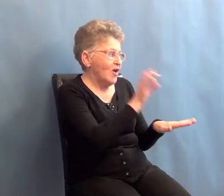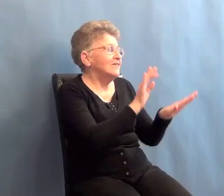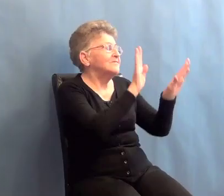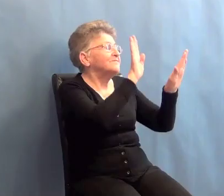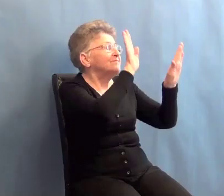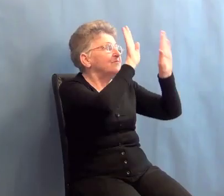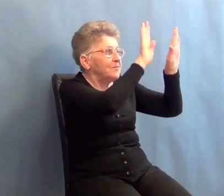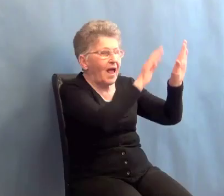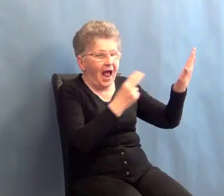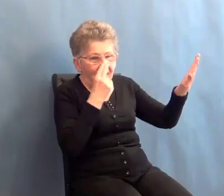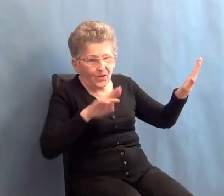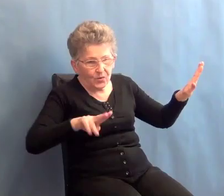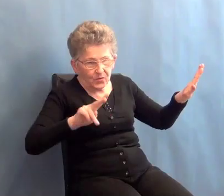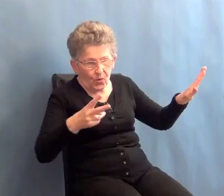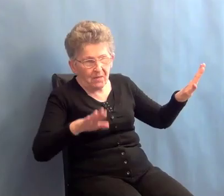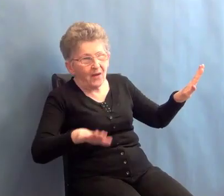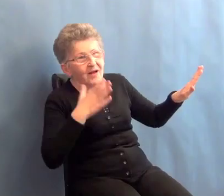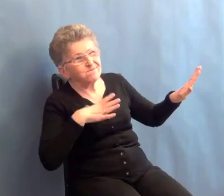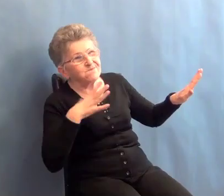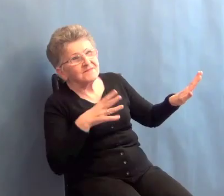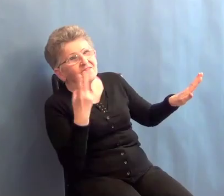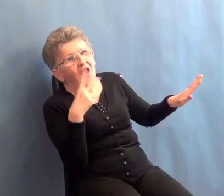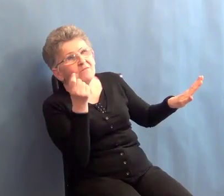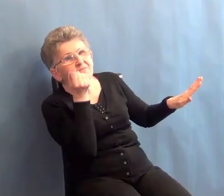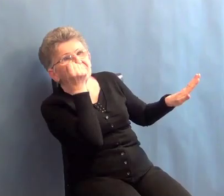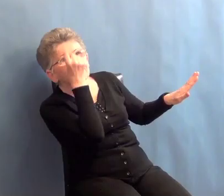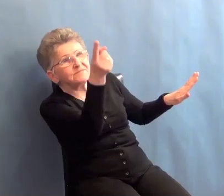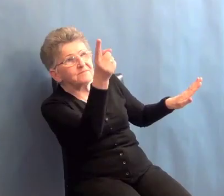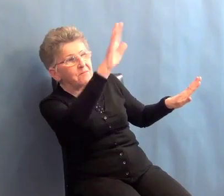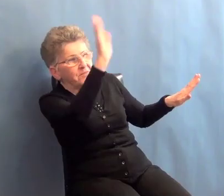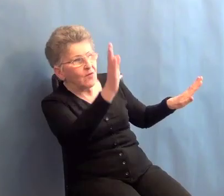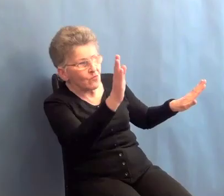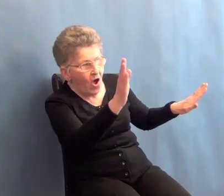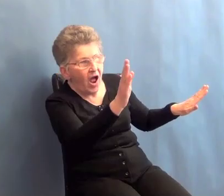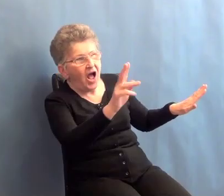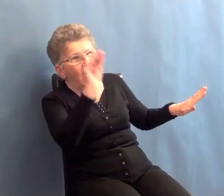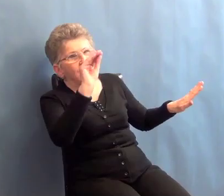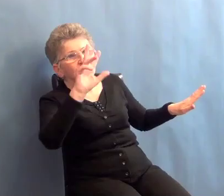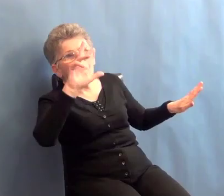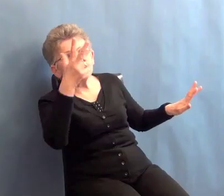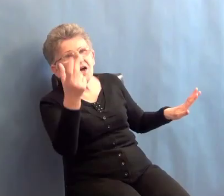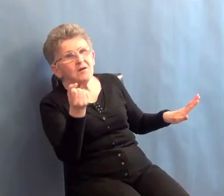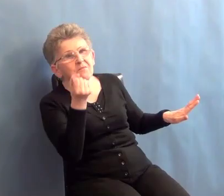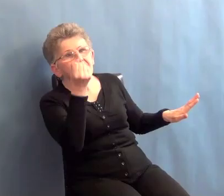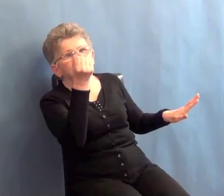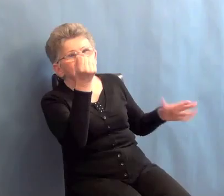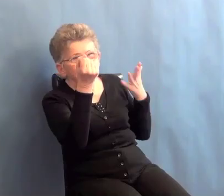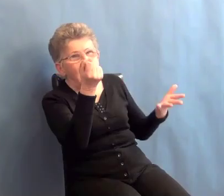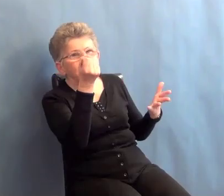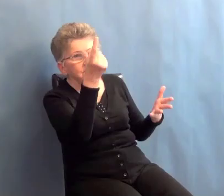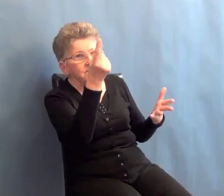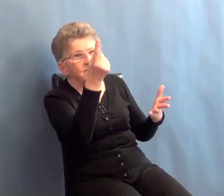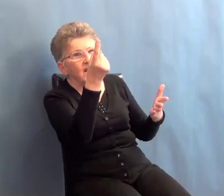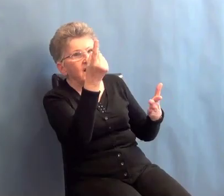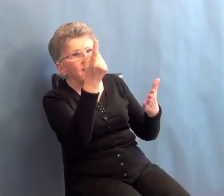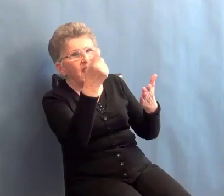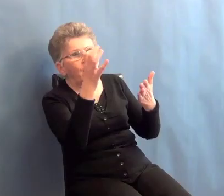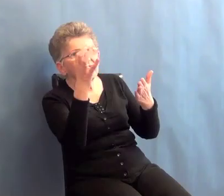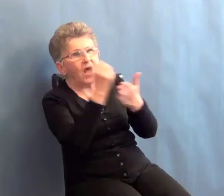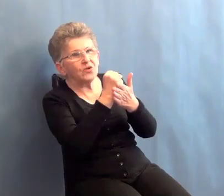Smarkacza to nie obchodziło. Rzucił kamieniem w drugą szybę w innym miejscu, chciał też trzeci raz, ale się nie udało.